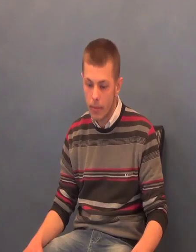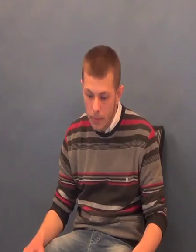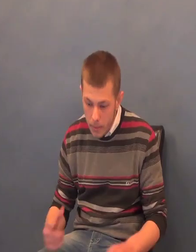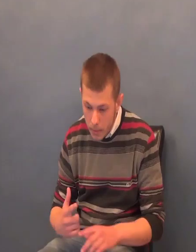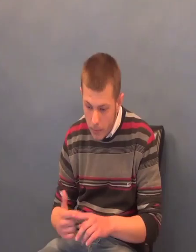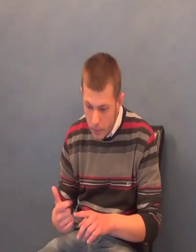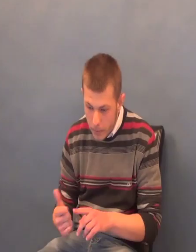Dwudziesty pierwszy, dwudziesty pierwszy.